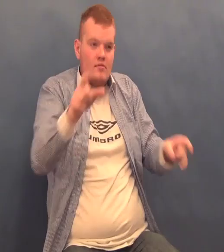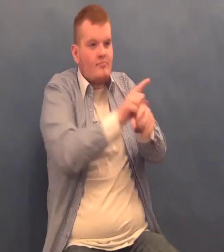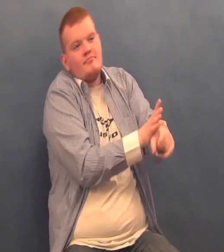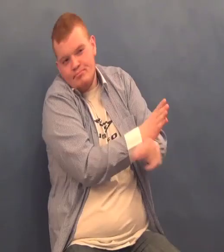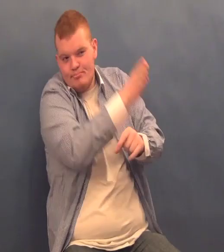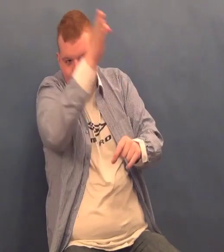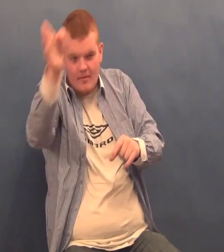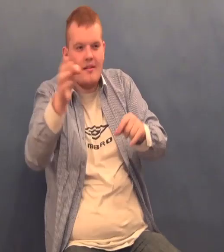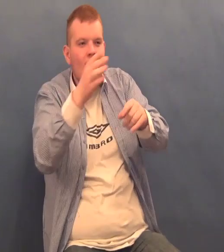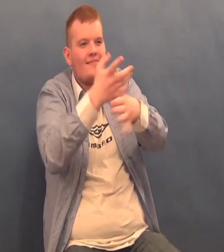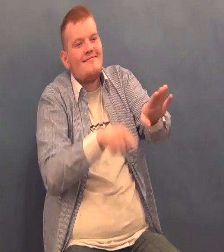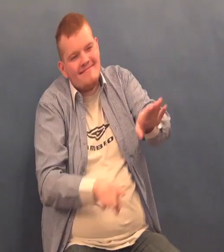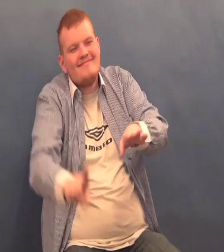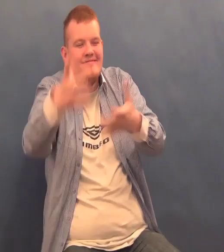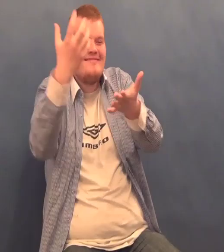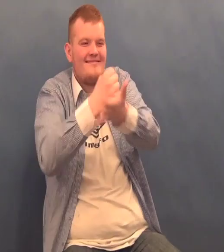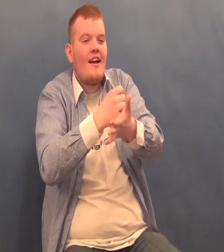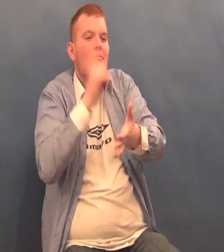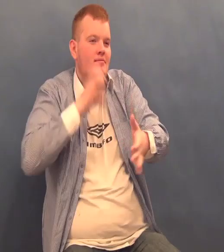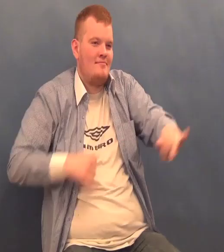Wpada do wieżowca, wbiega po schodach, by zabrać ptaka, ale zostaje wykopany przez jakąś panią.